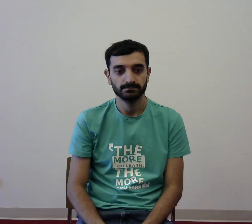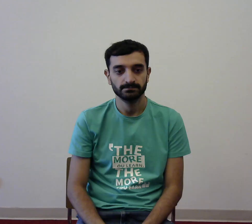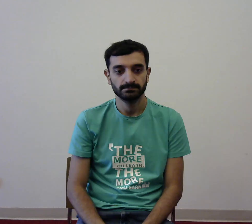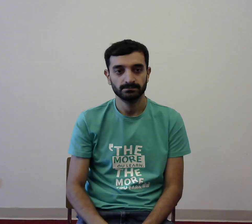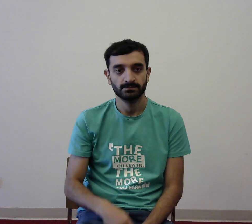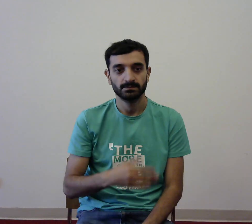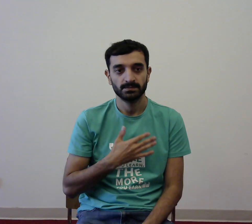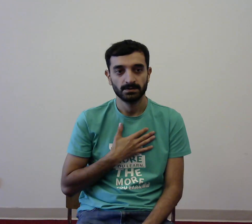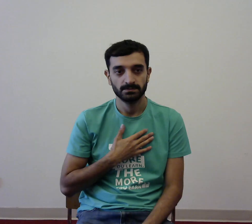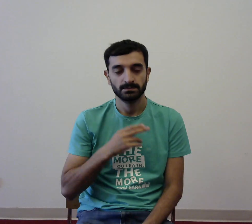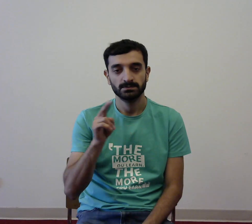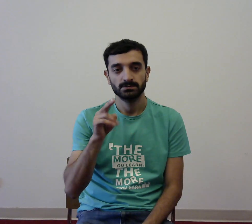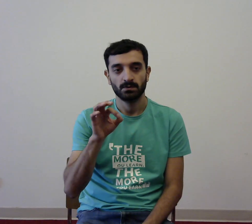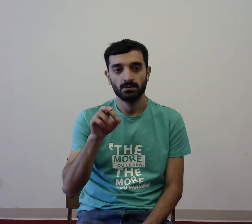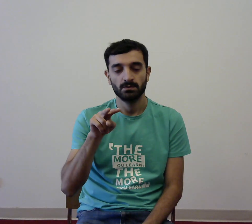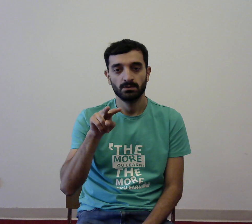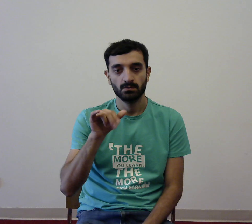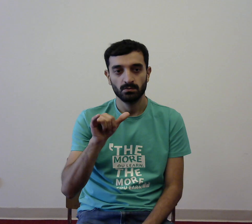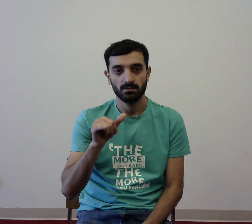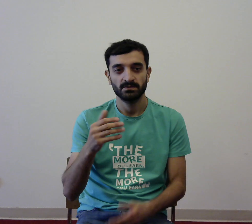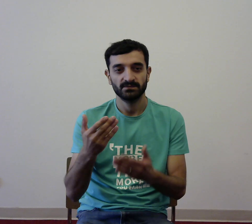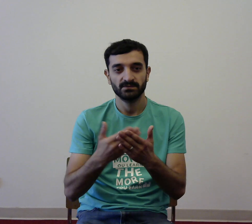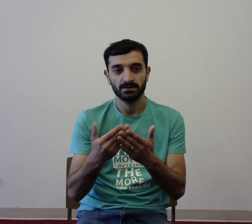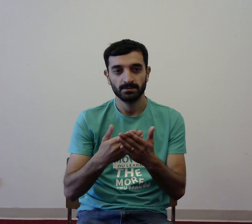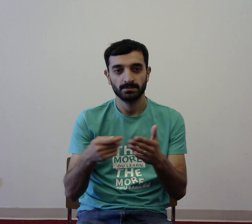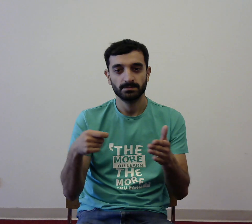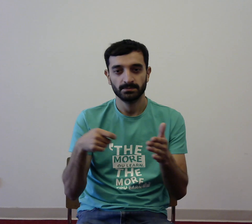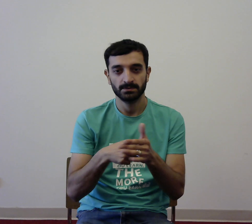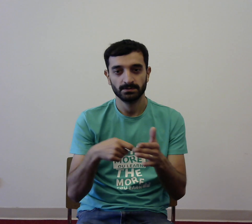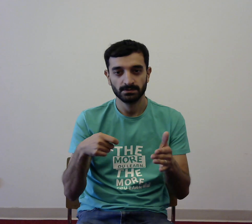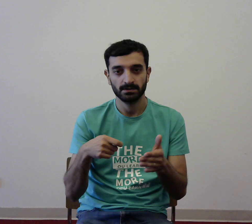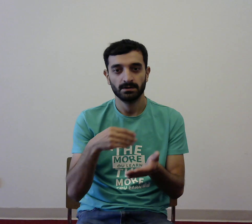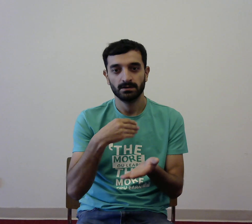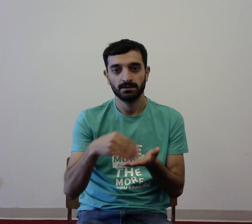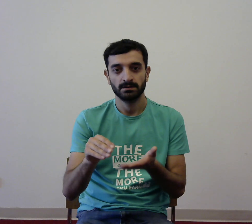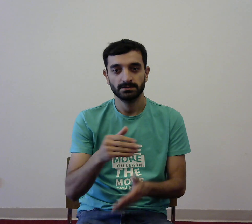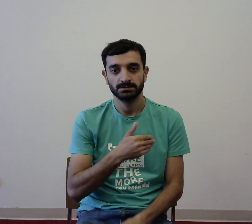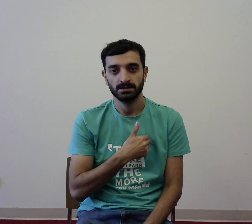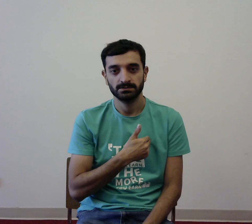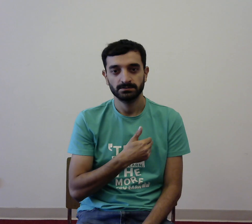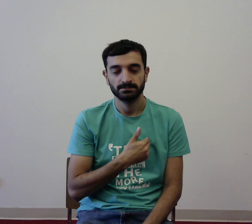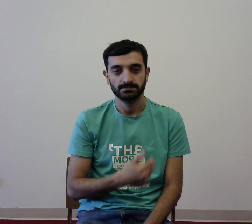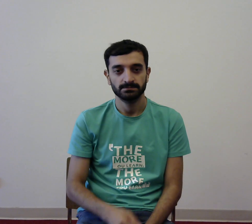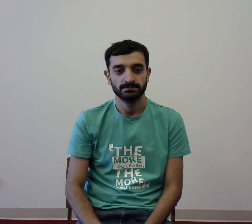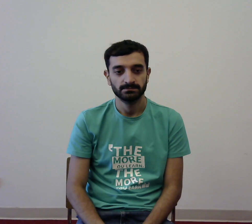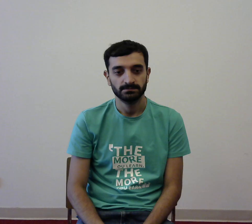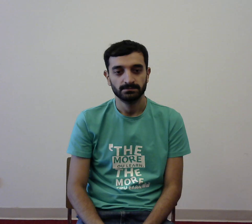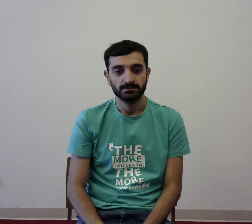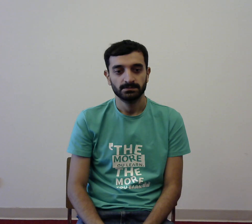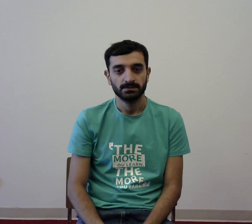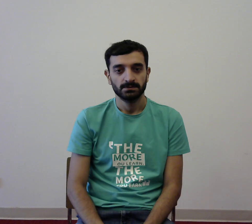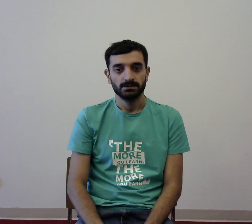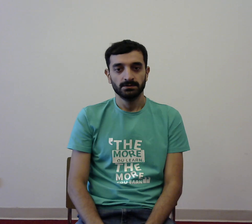Mən "Dolu" filminə bilet almaq istəyirəm